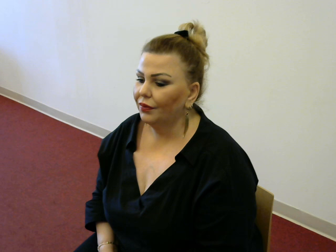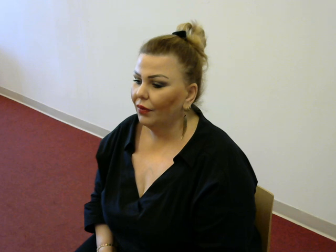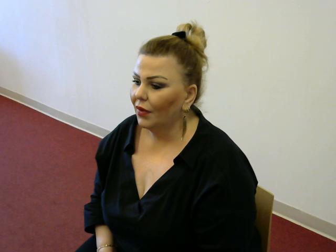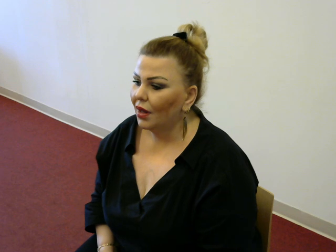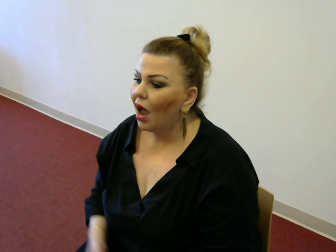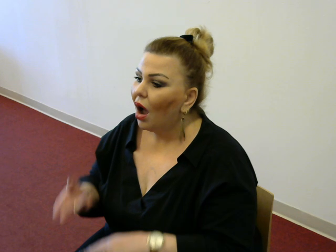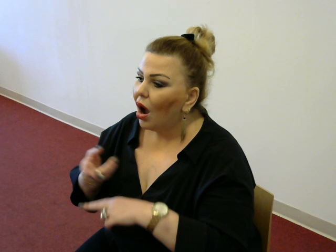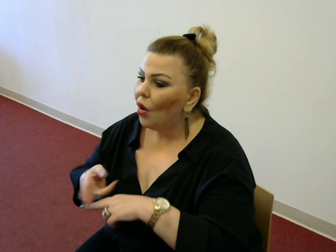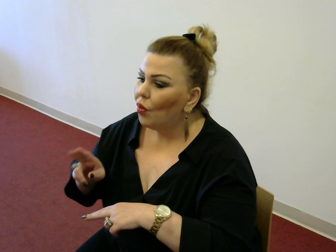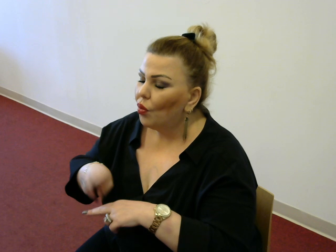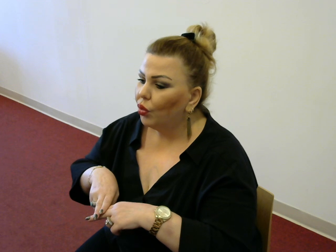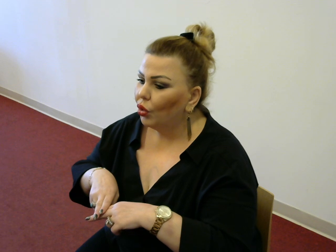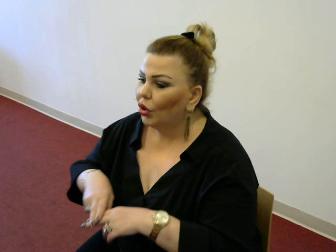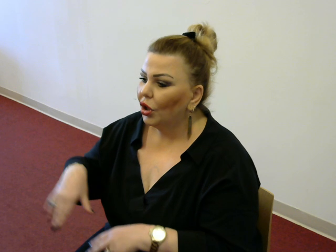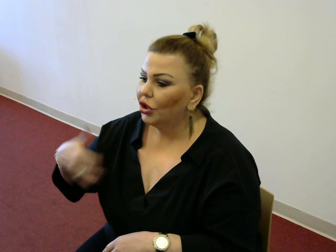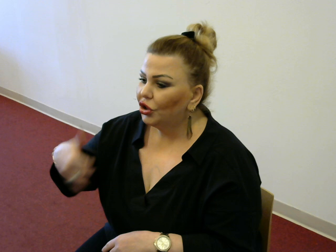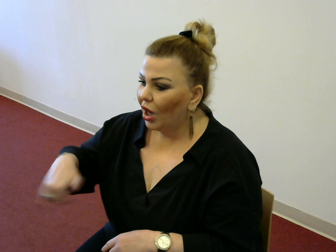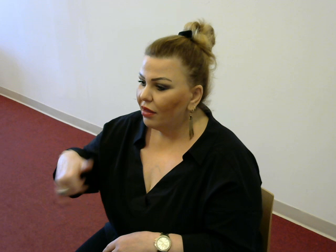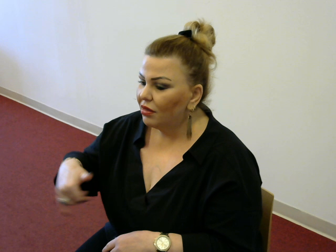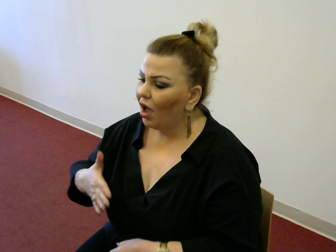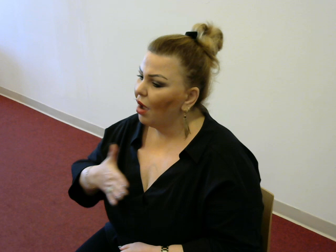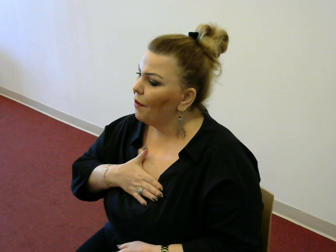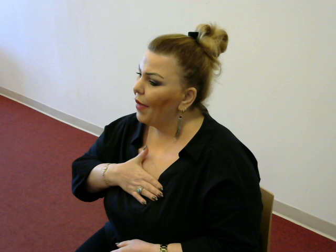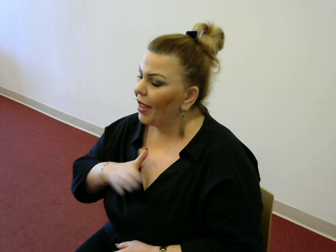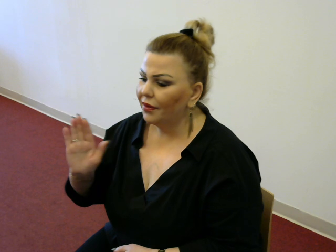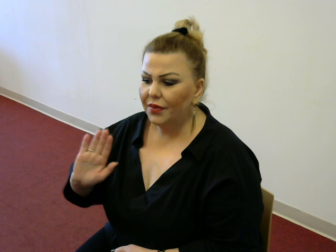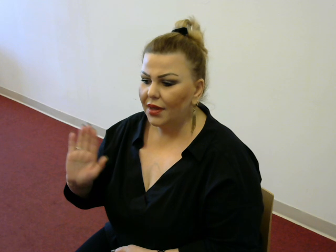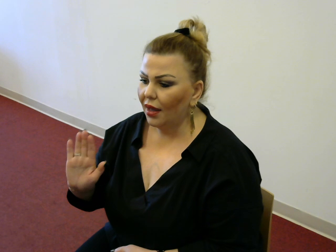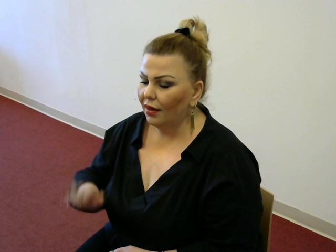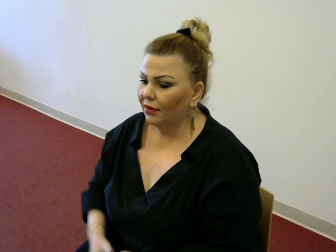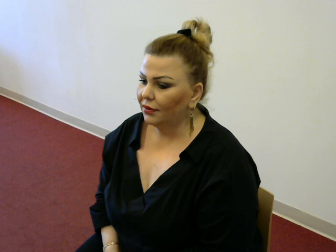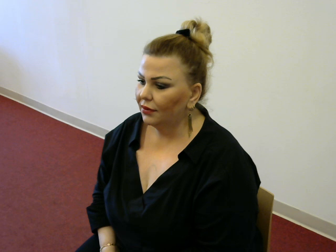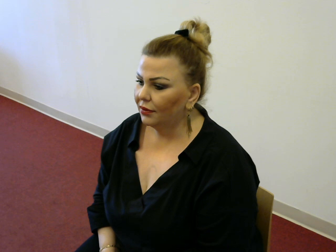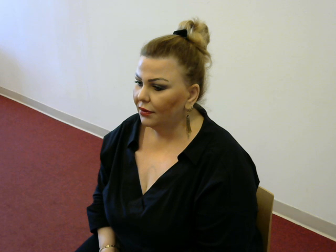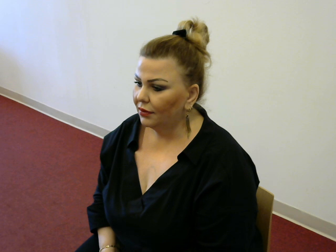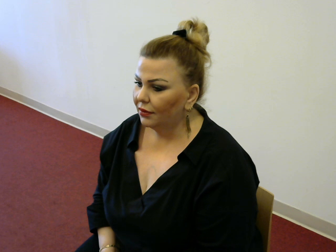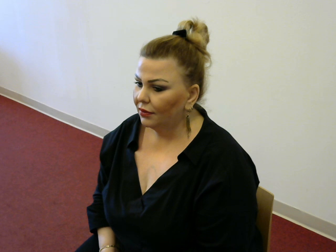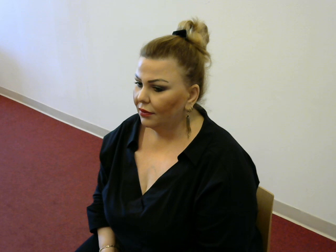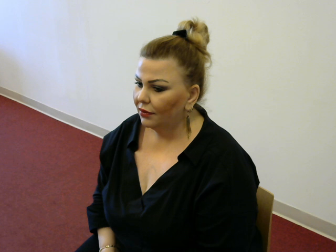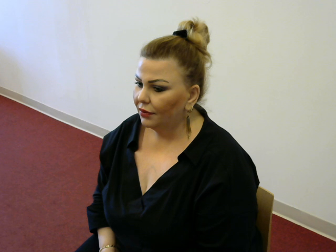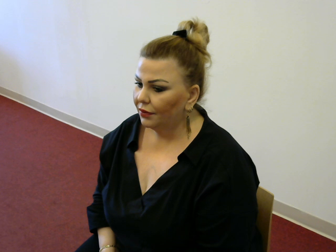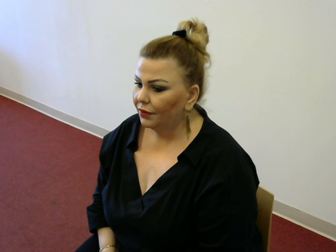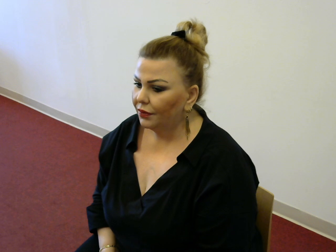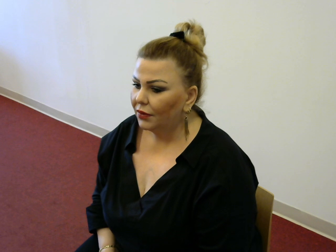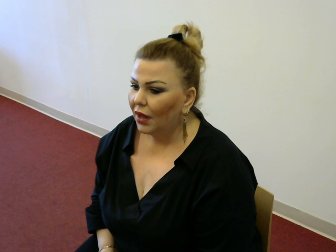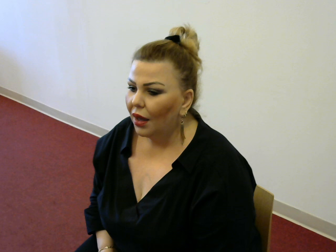Bu çanta mənim deyil